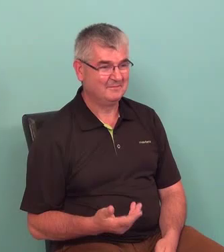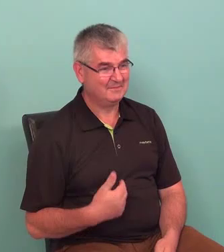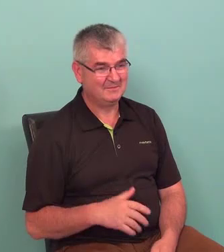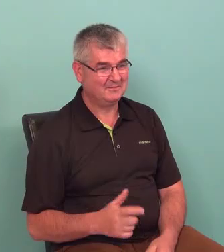Nie chcesz.